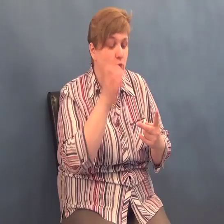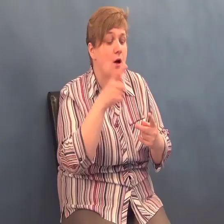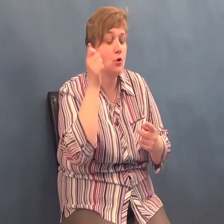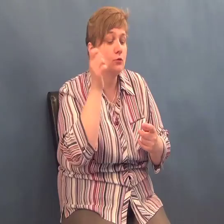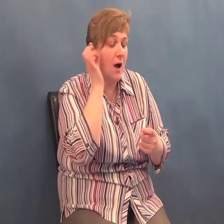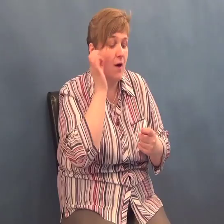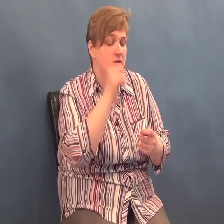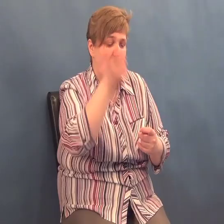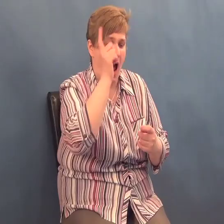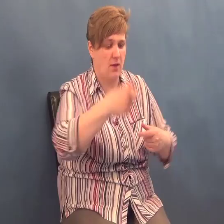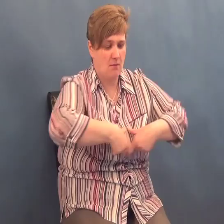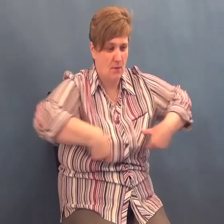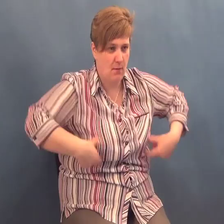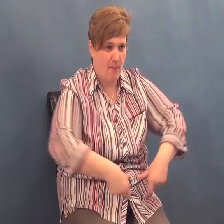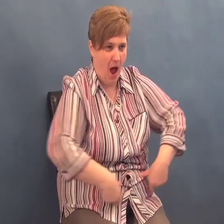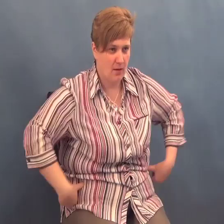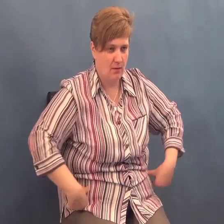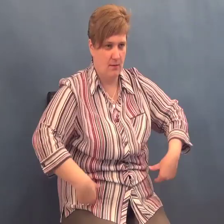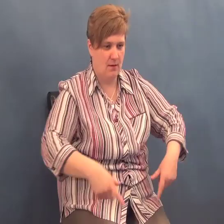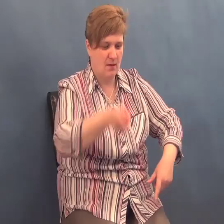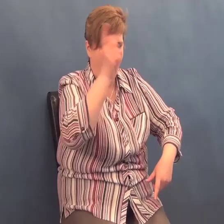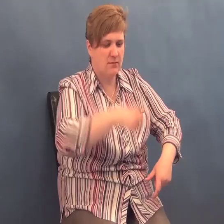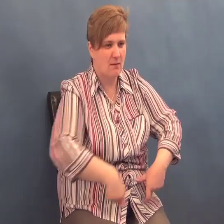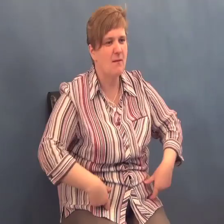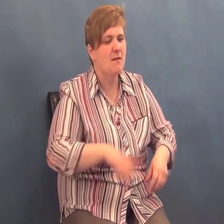Kobiecie zakazuje przebywania w stroju bikini.